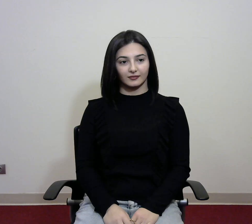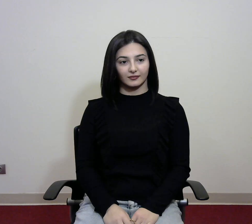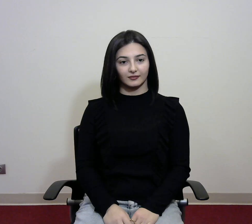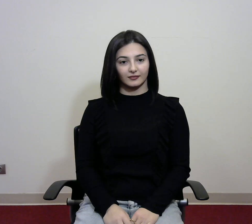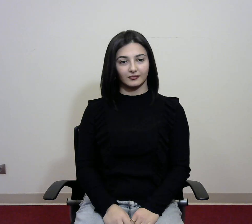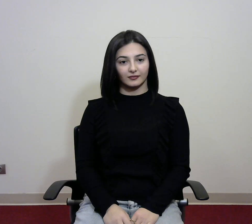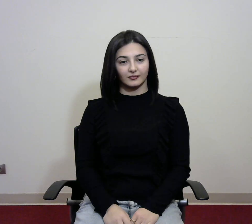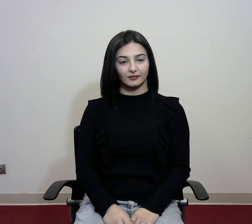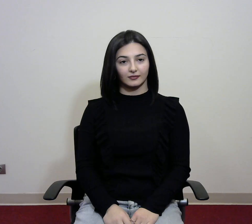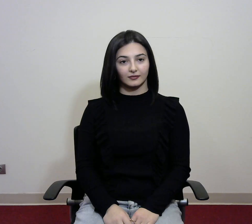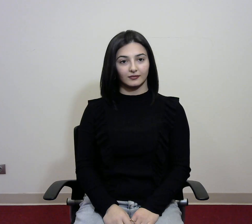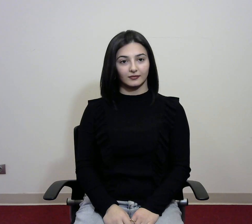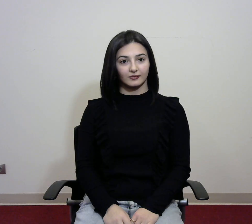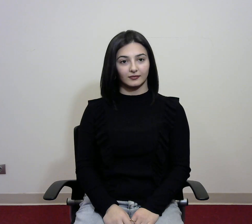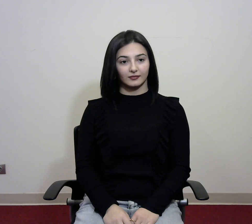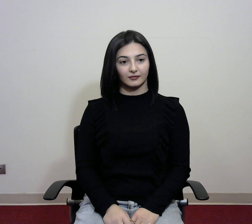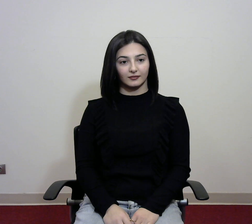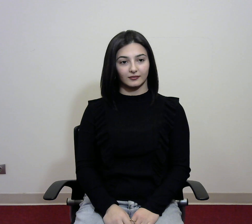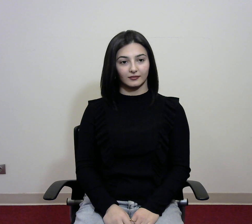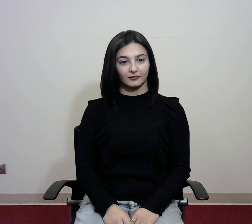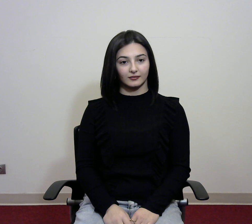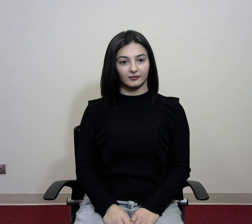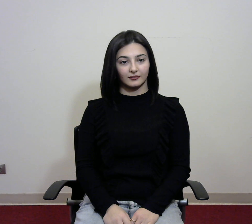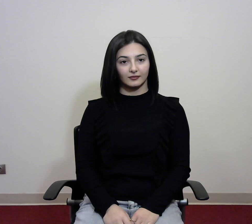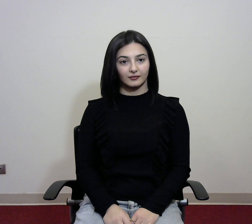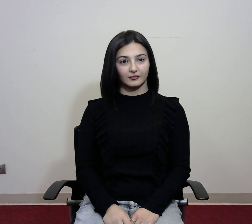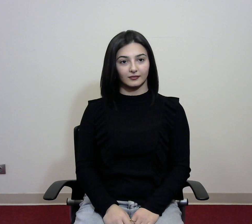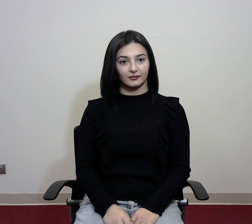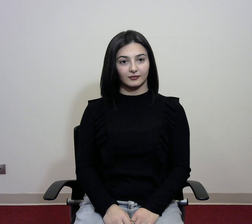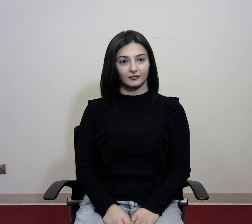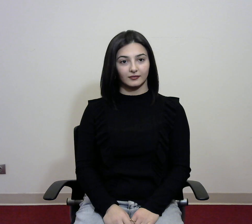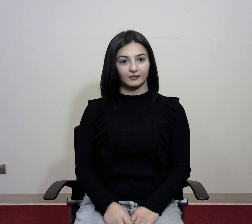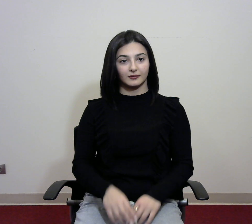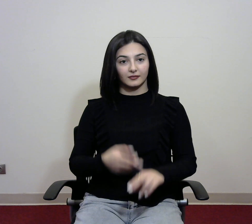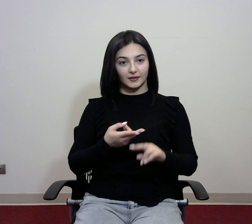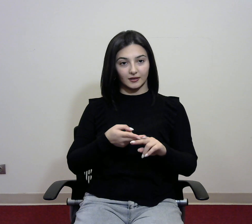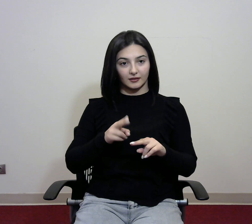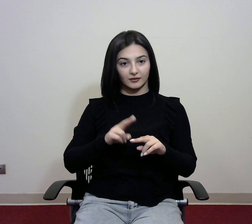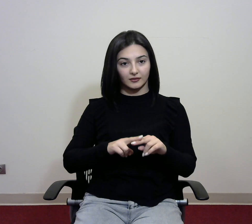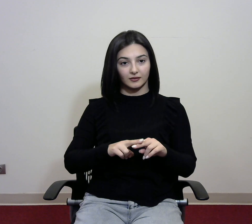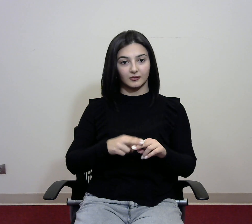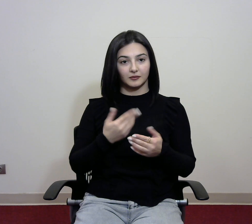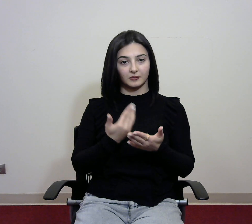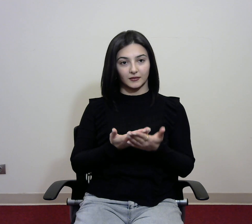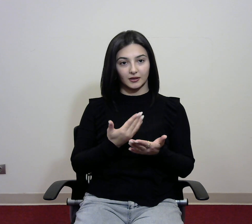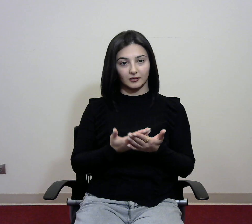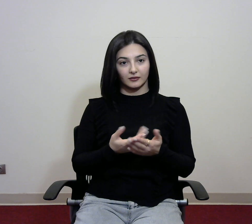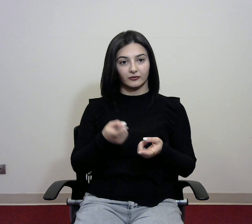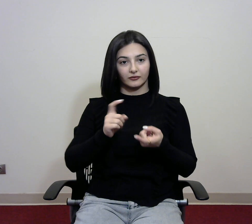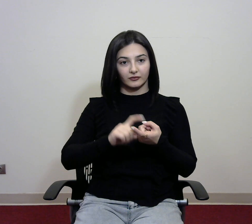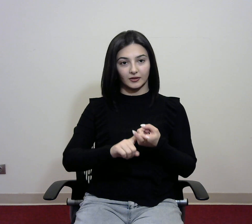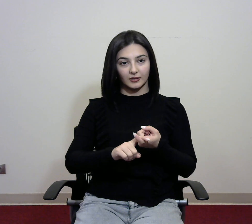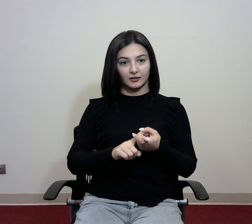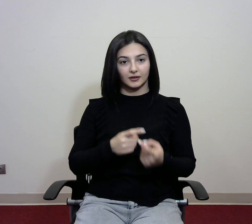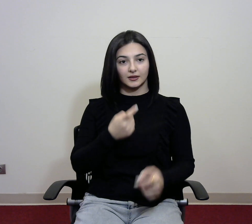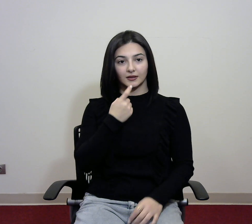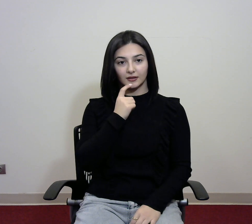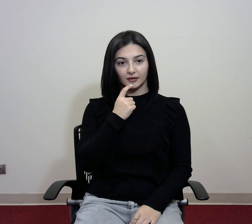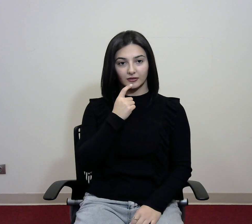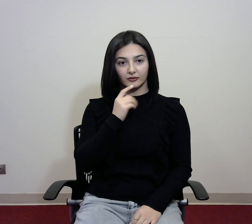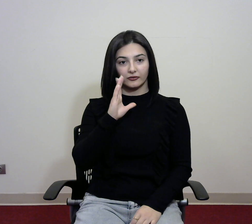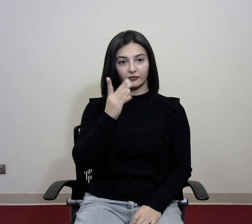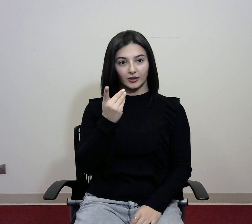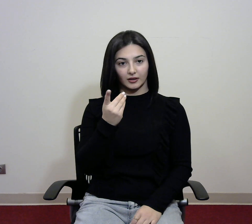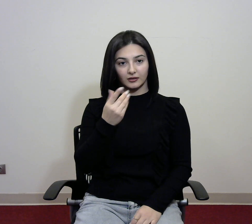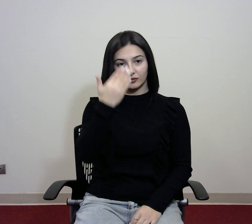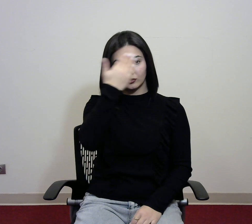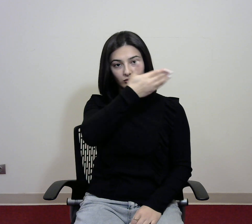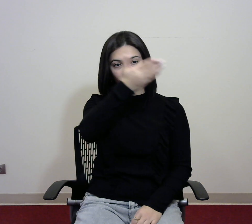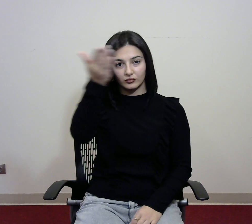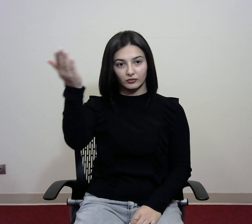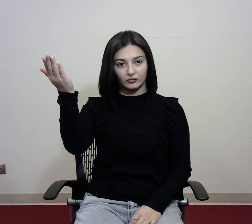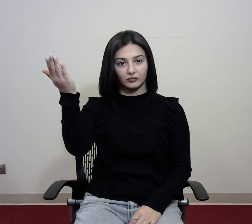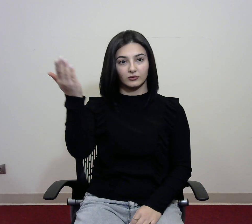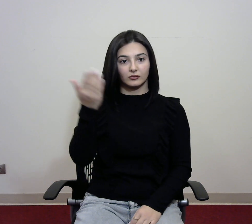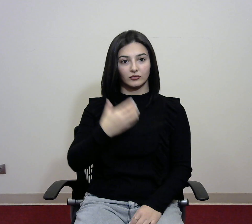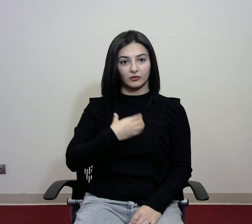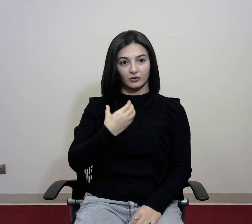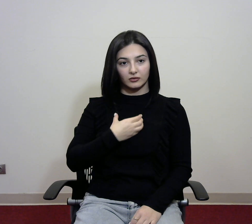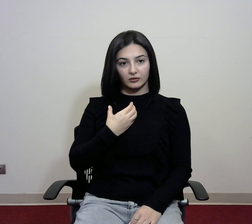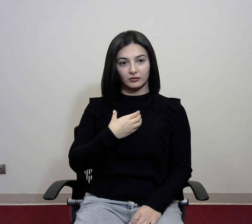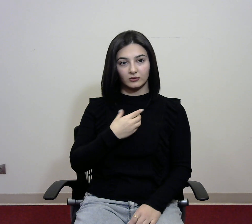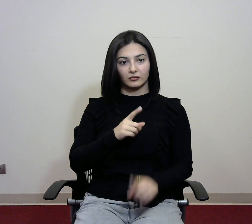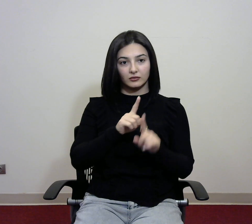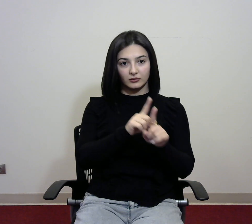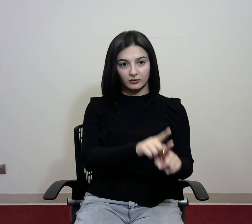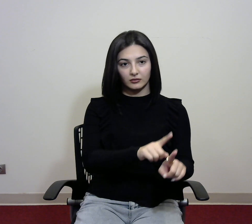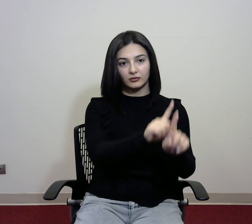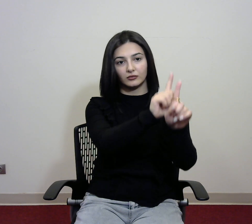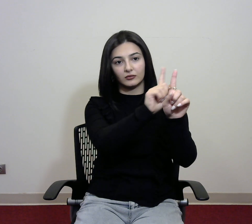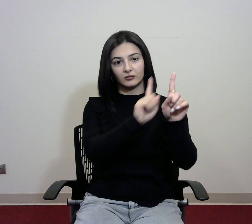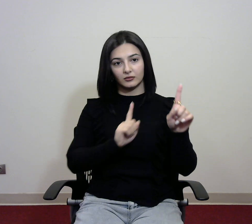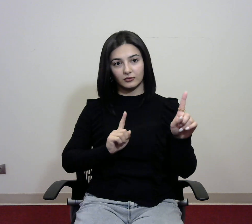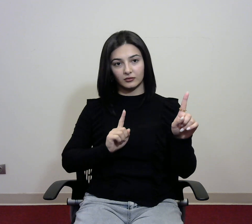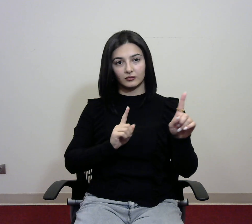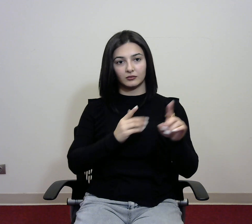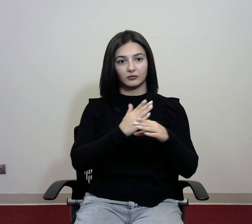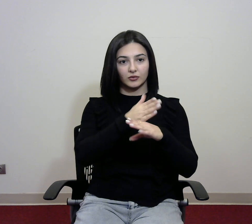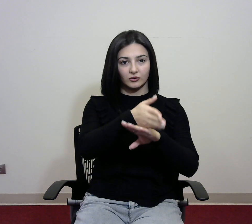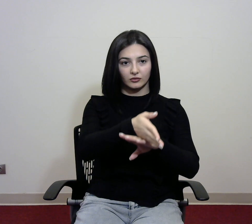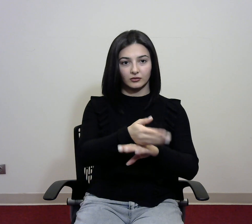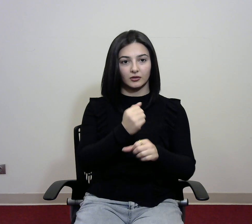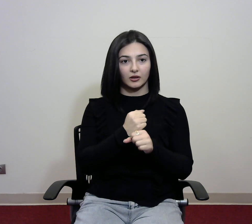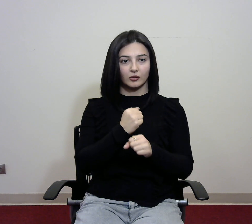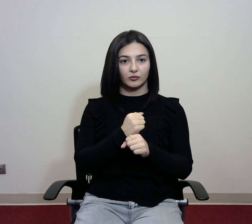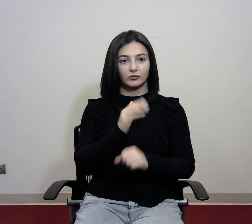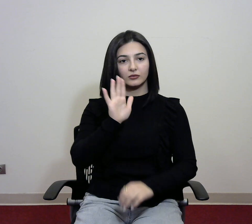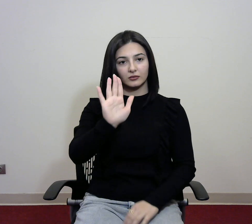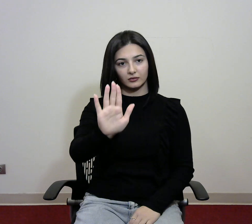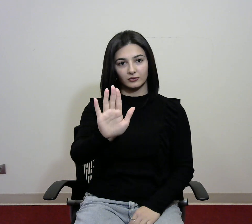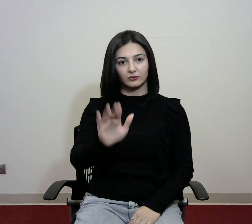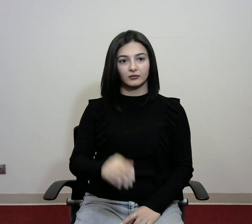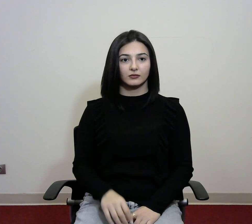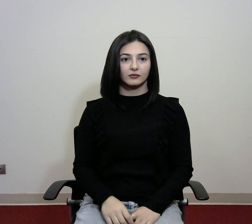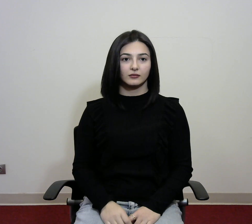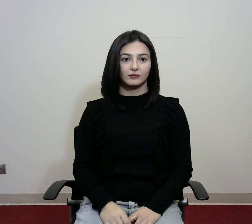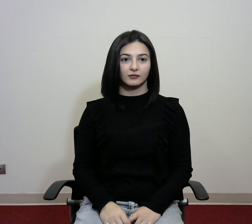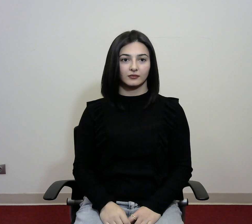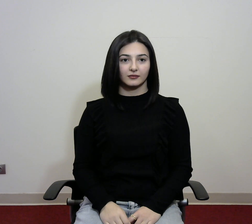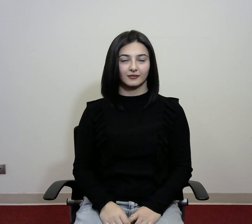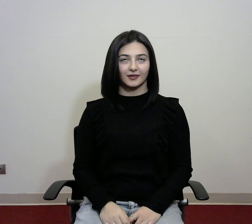Bu məsələ ilə bağlı Əmək və Əhalinin Sosial Müdafiəsi Nazirliyinə müraciət etməlisiniz